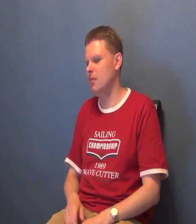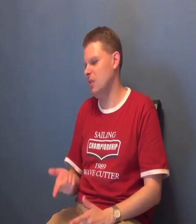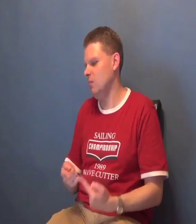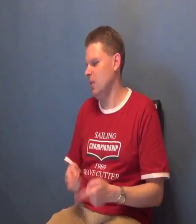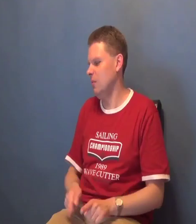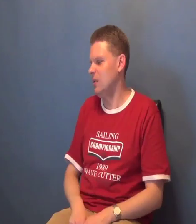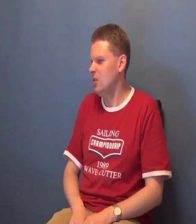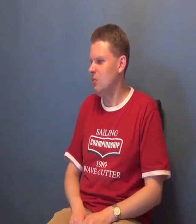Nie wiem, nie pasuje to.